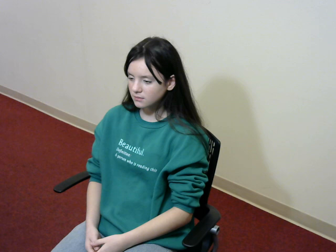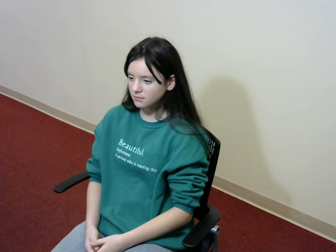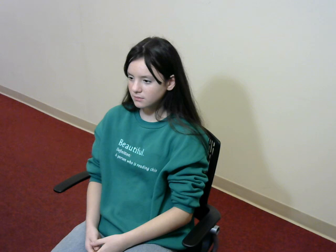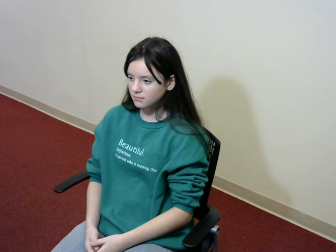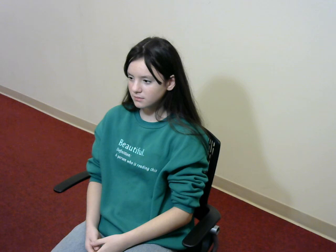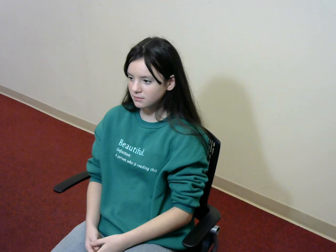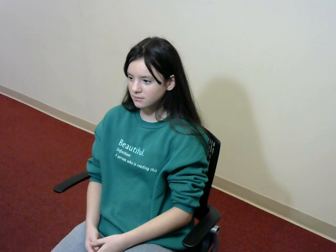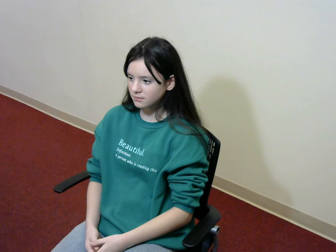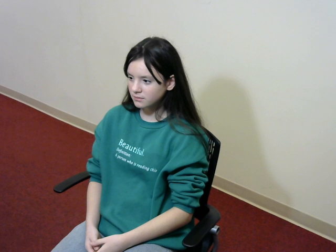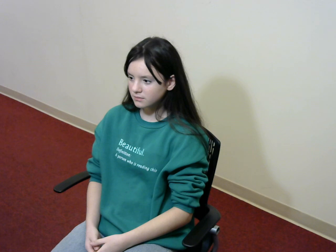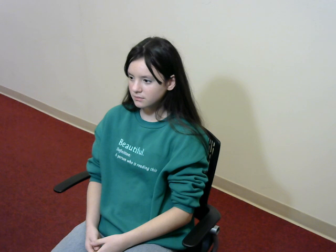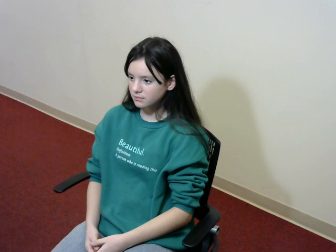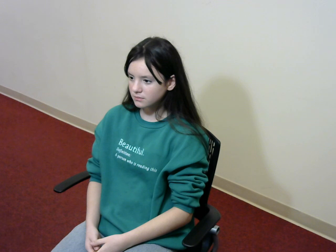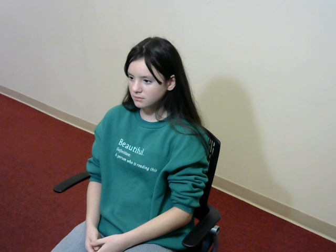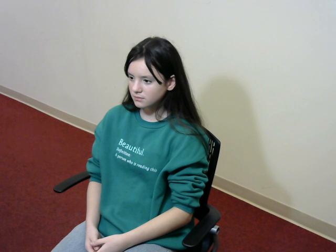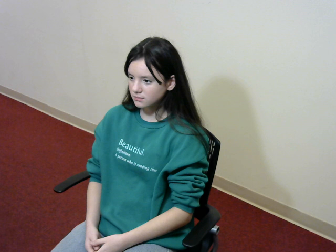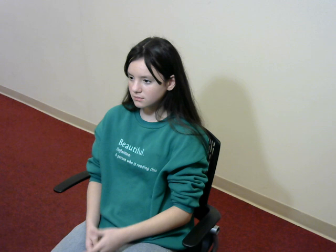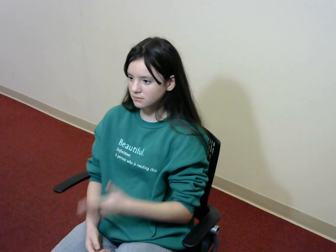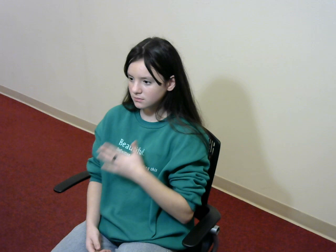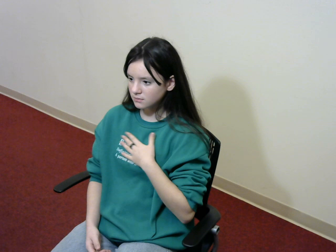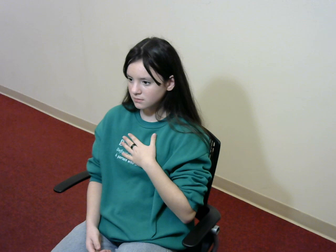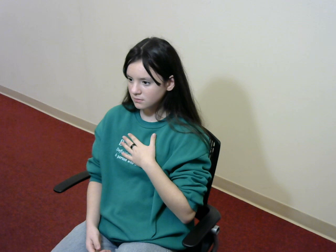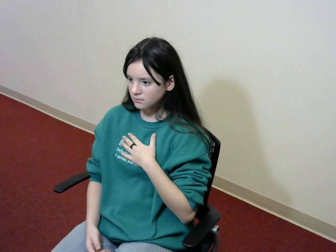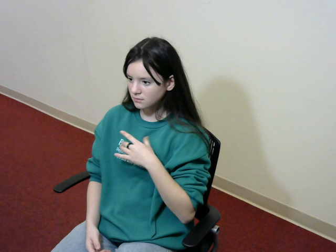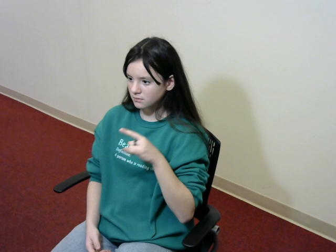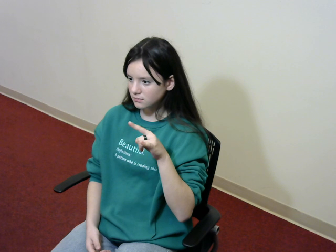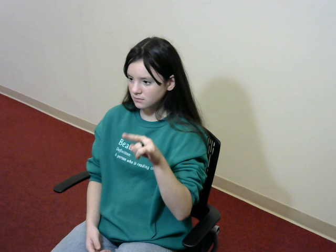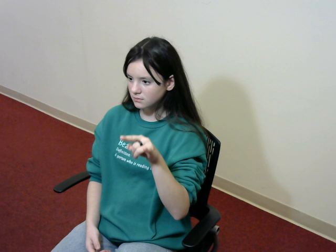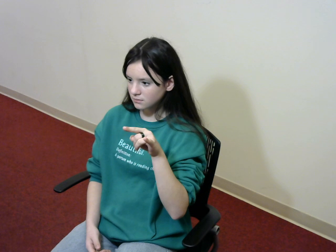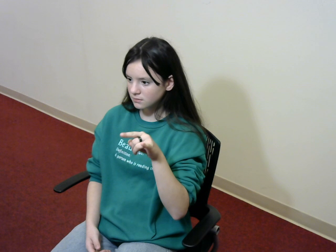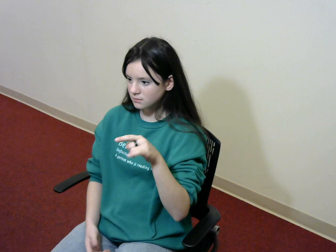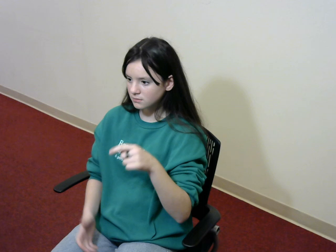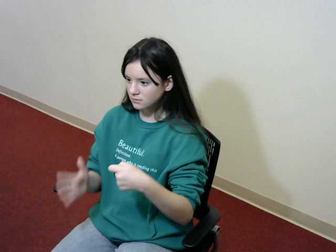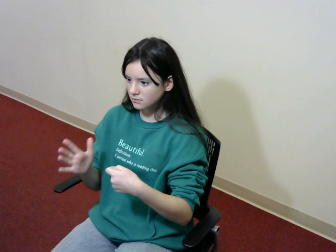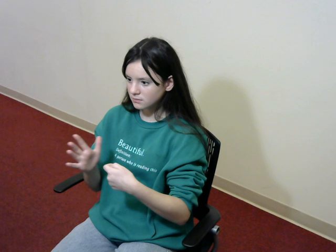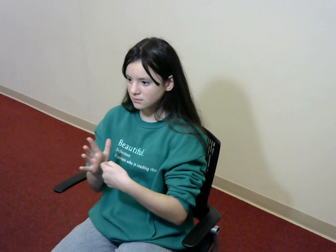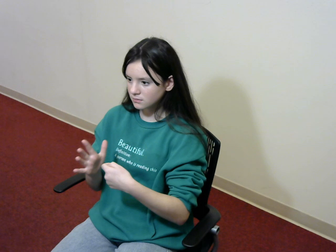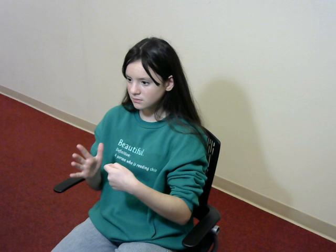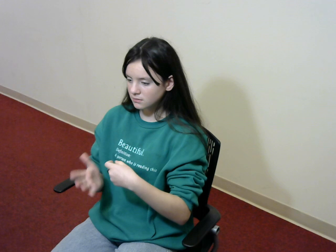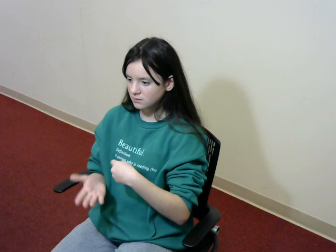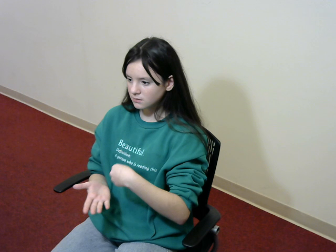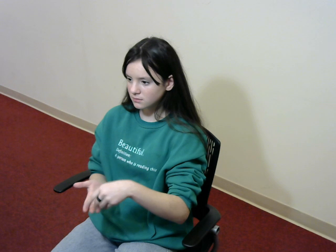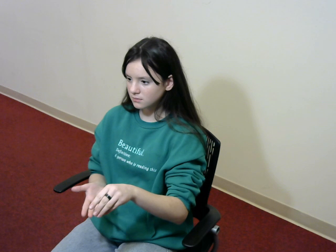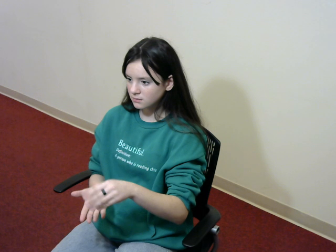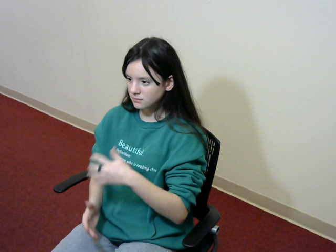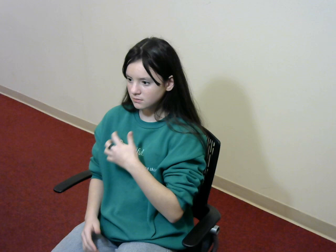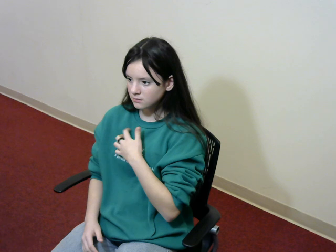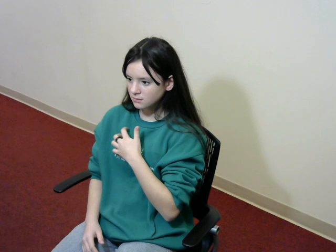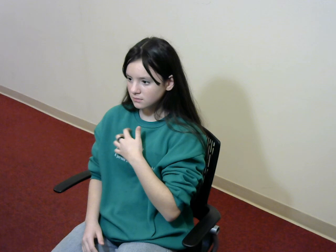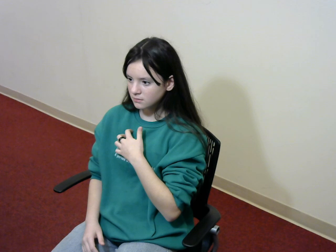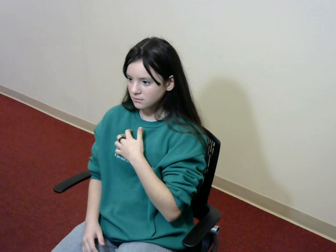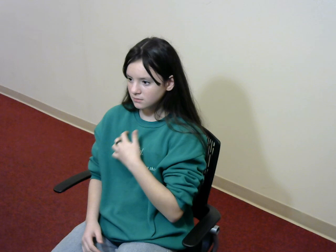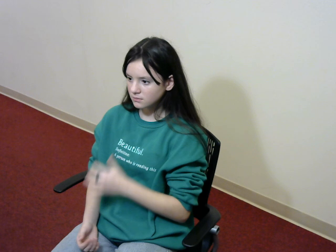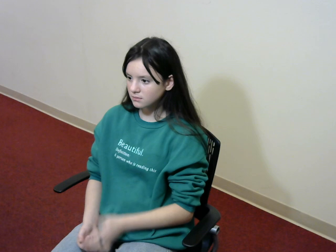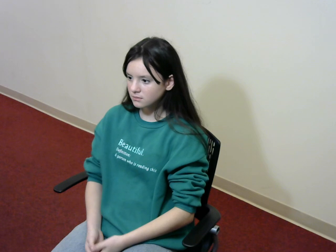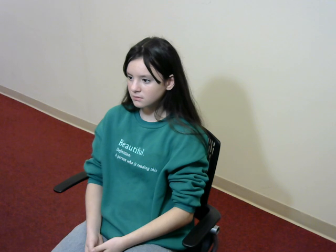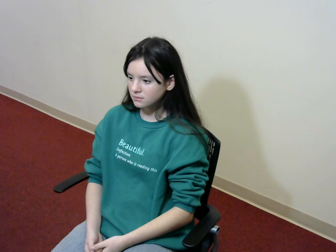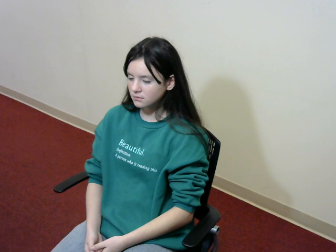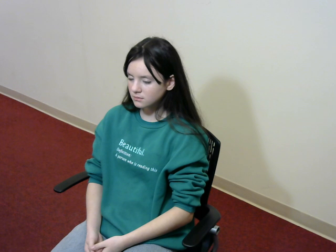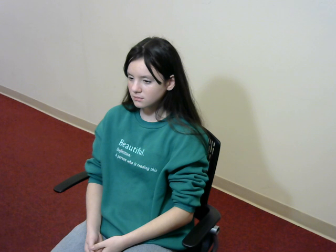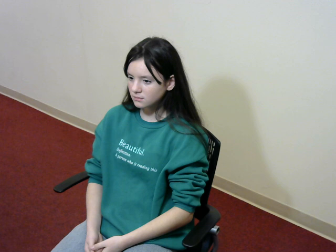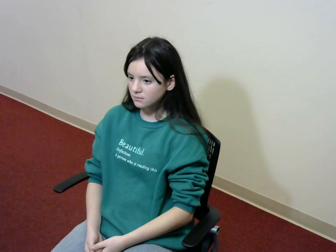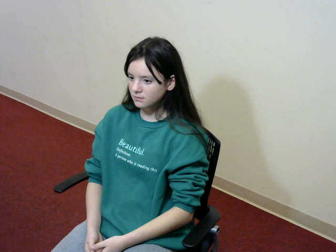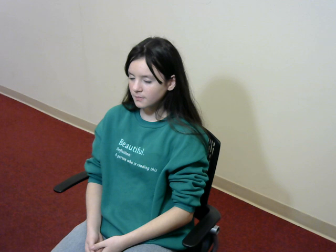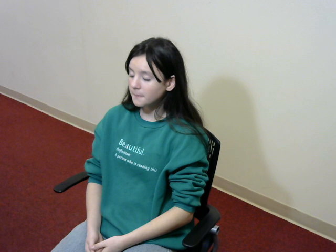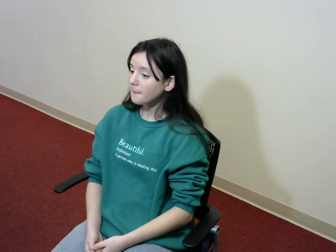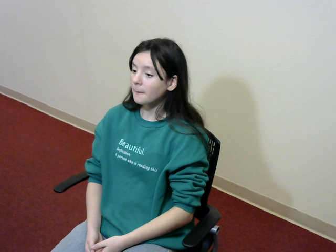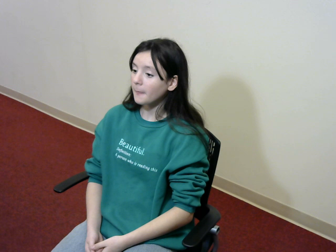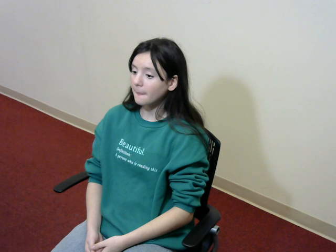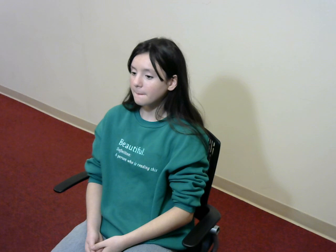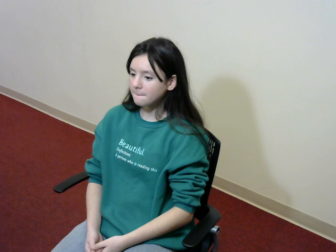Mən təyyarə bileti almaq istəyirəm